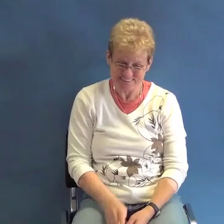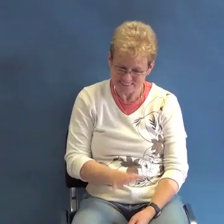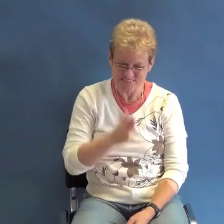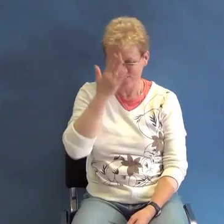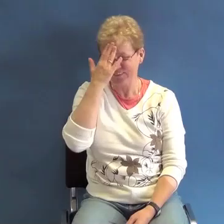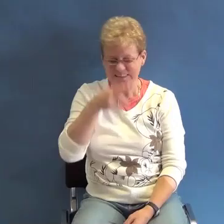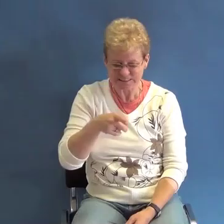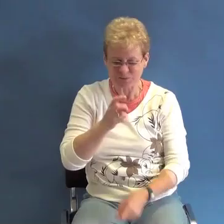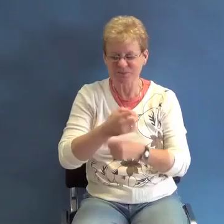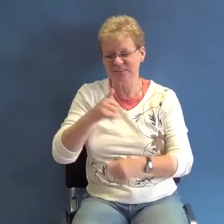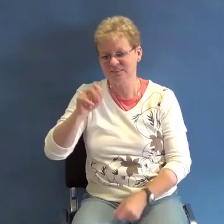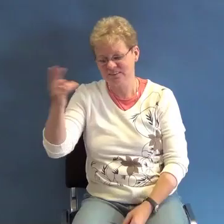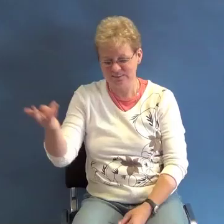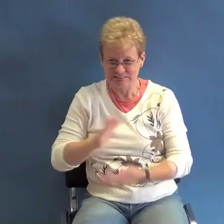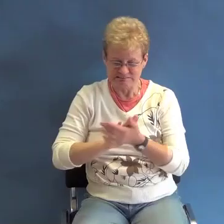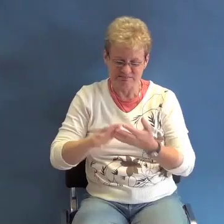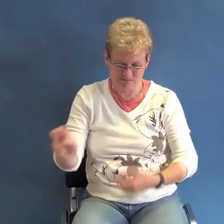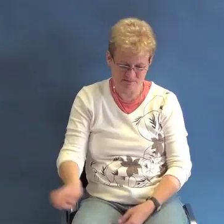Wiem, ja po prostu wolę iść do innego czystego pomieszczenia.